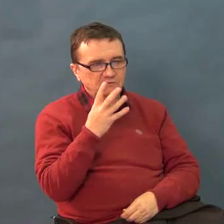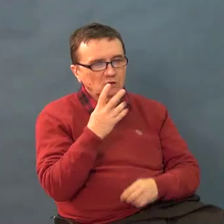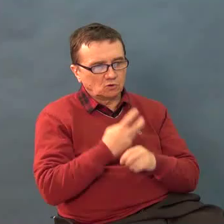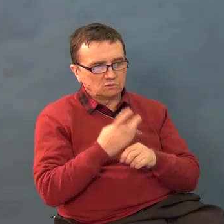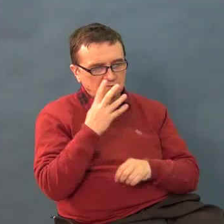Czwartego lutego.